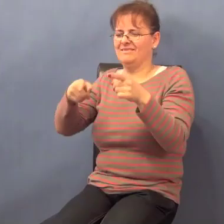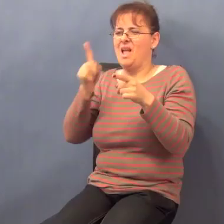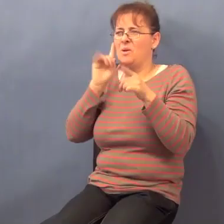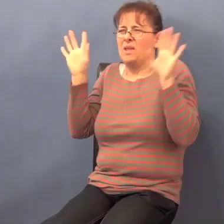Strzela.